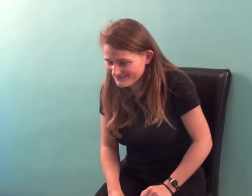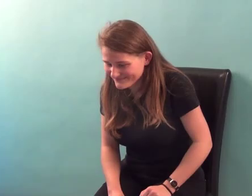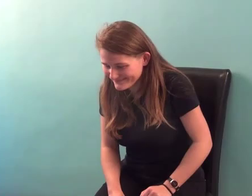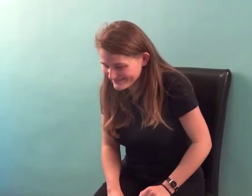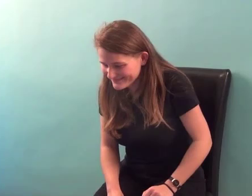Mam wolne.